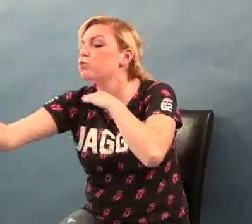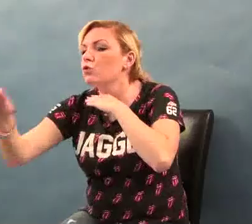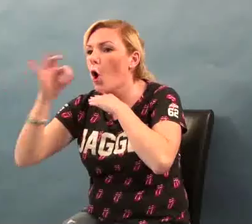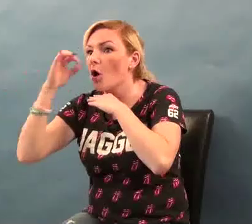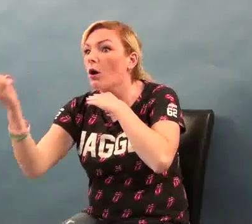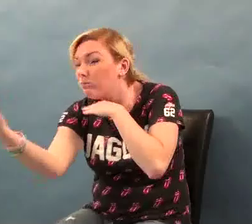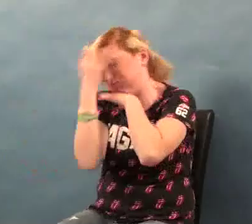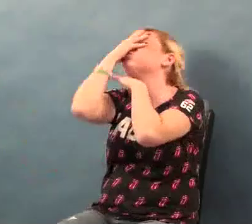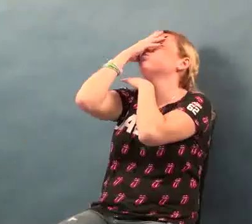Kot został opluty.